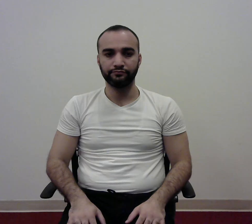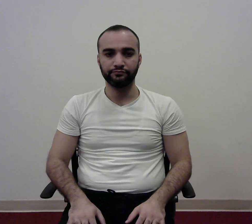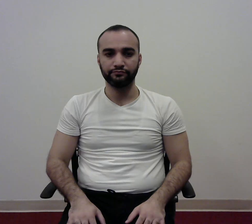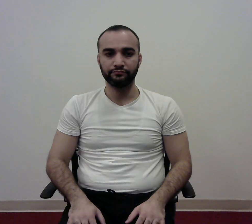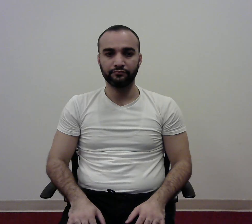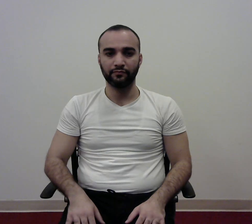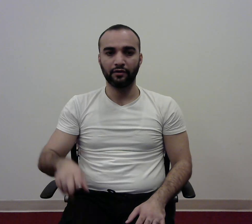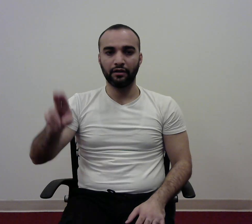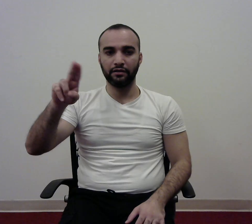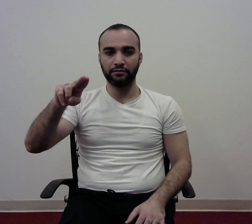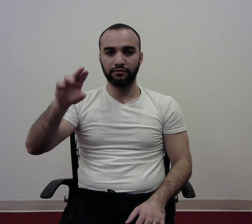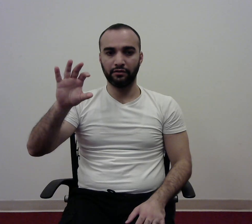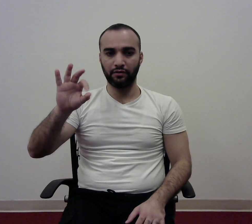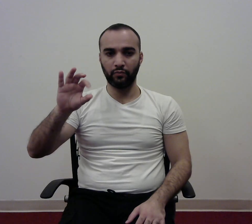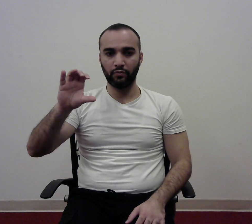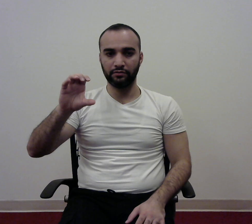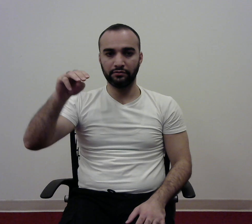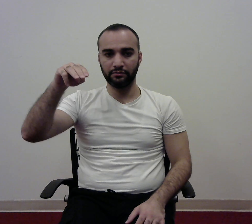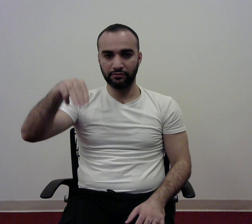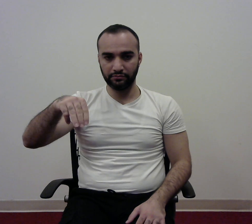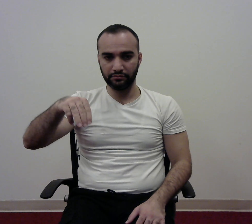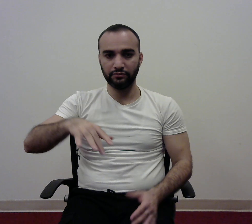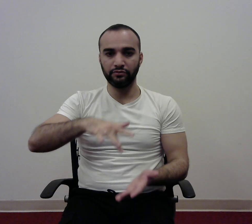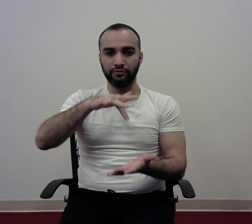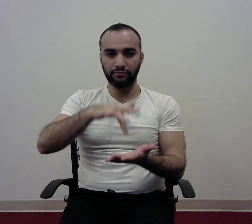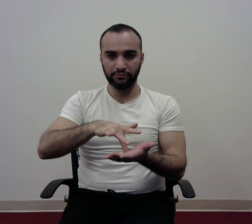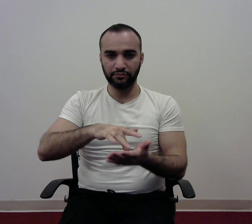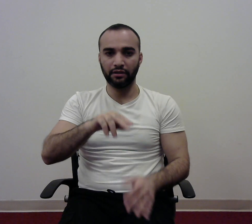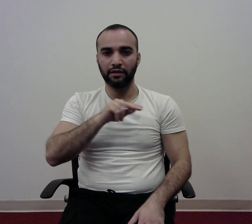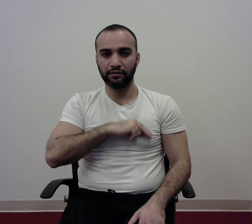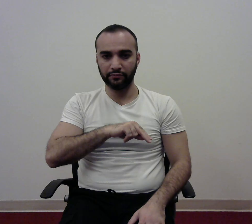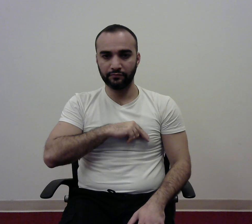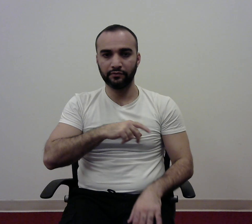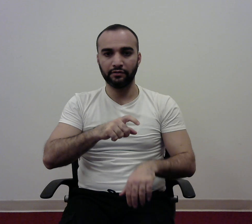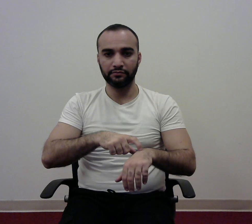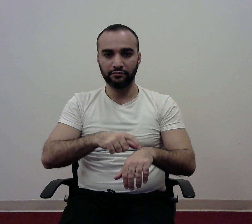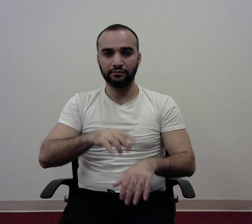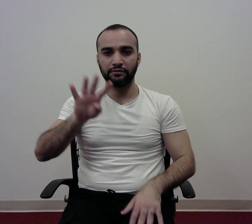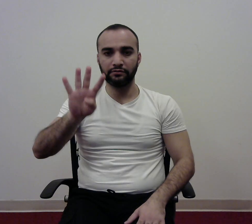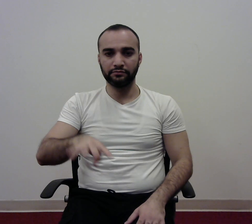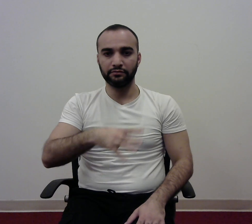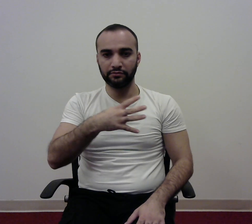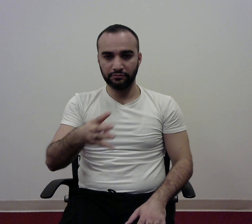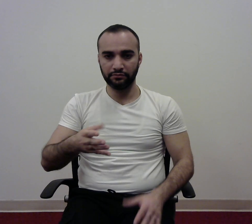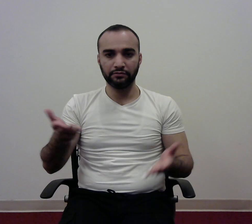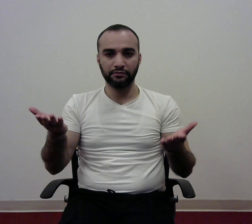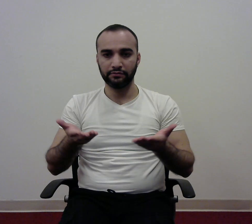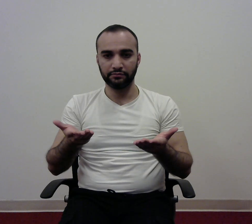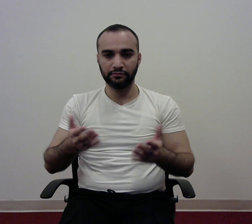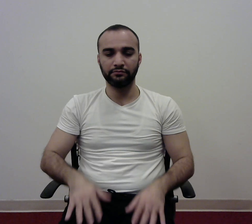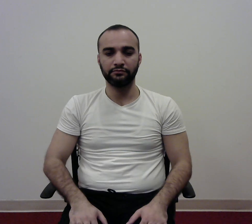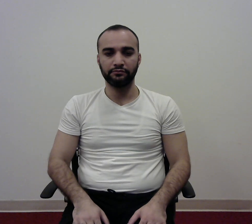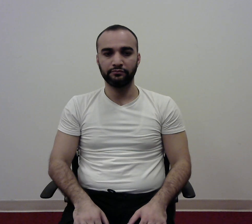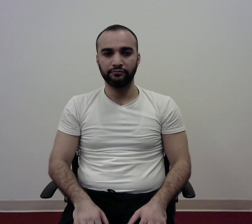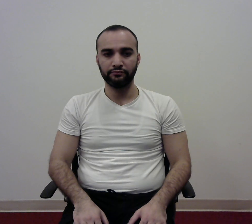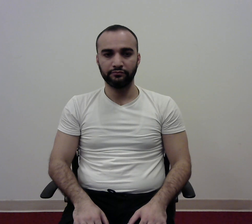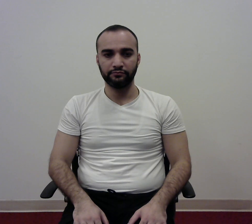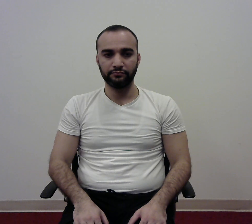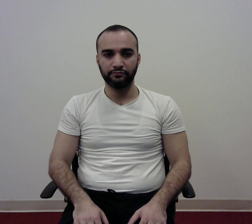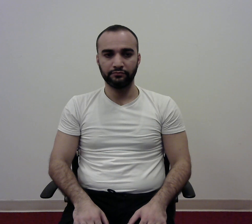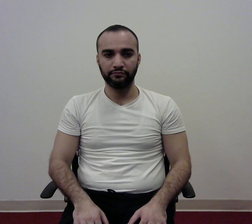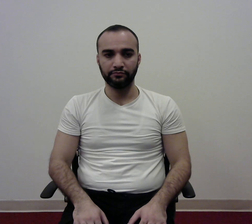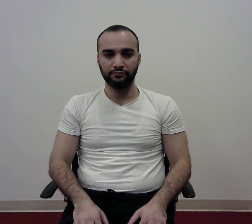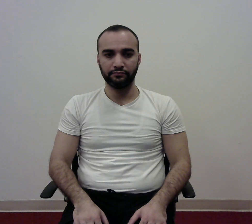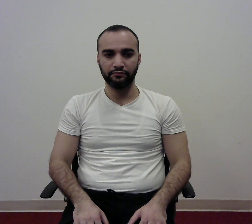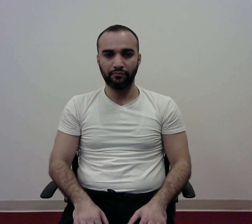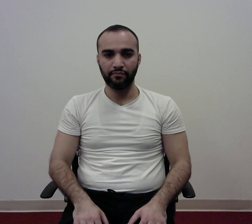DOST Mərkəzlərində iş saatı,qrafiki necədir?